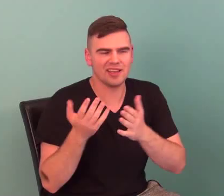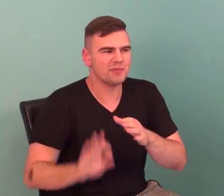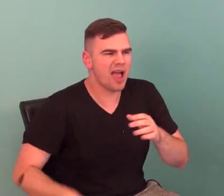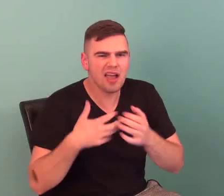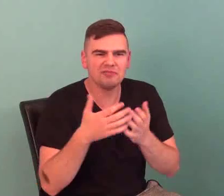Pies szczeka.